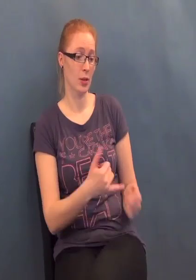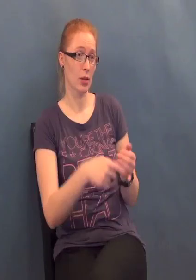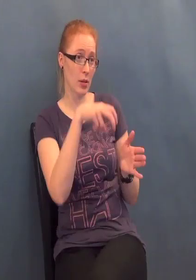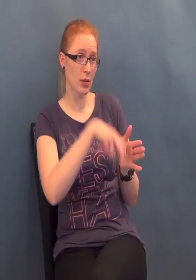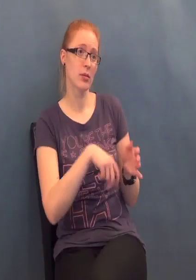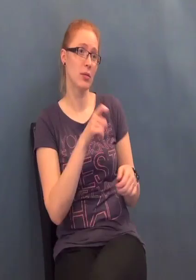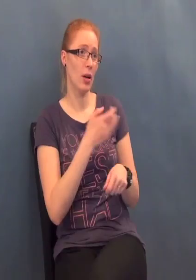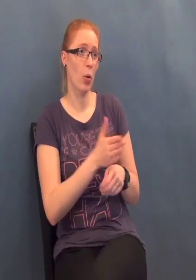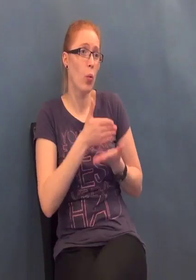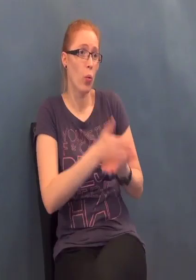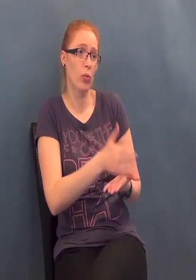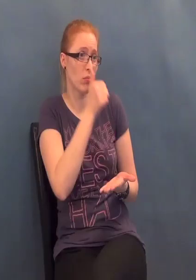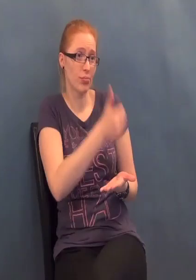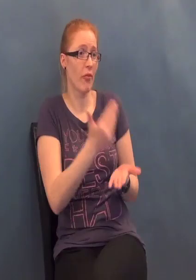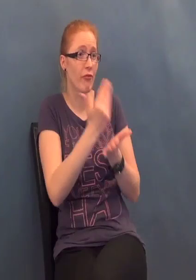Jeżeli zejdziesz na dół to już za późno, nie możesz pomóc.